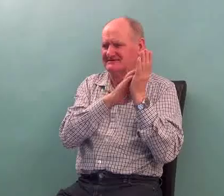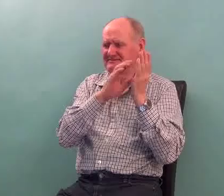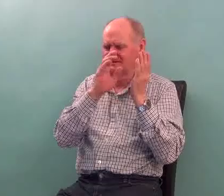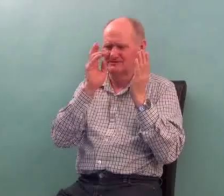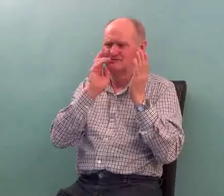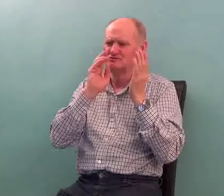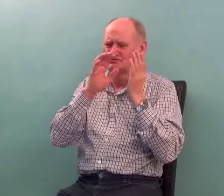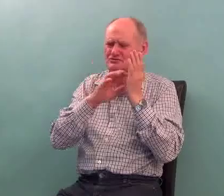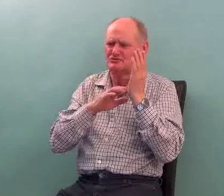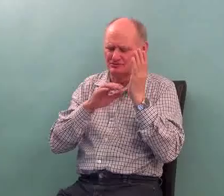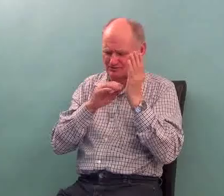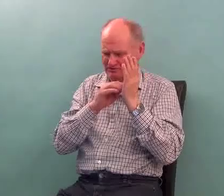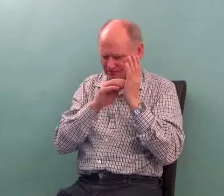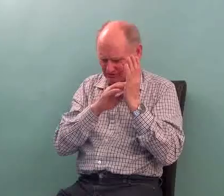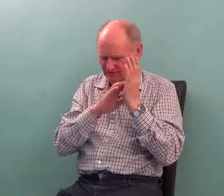Wielu Głuchych jest zapisanych na liście.